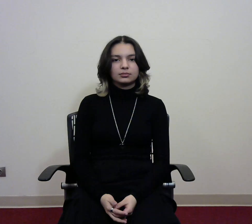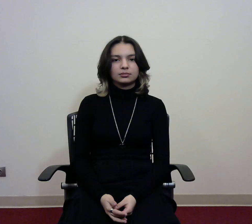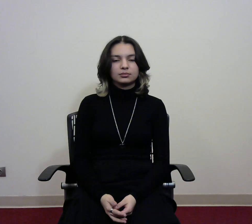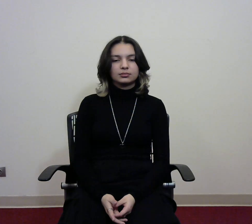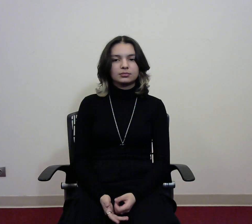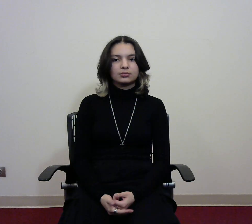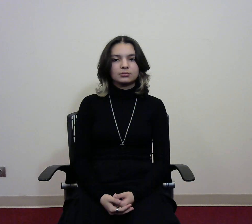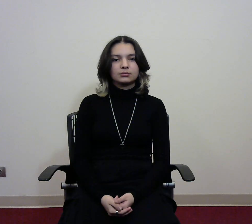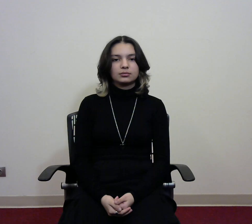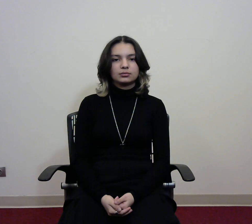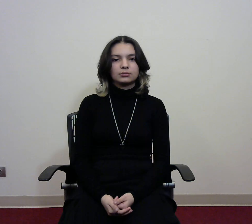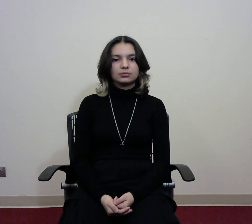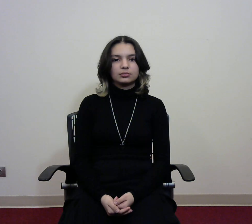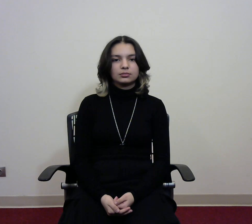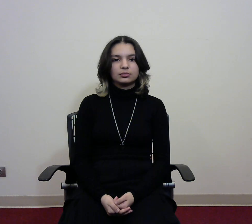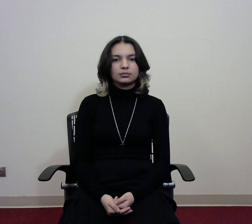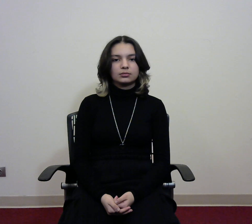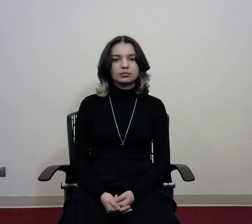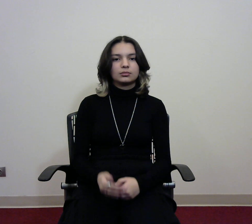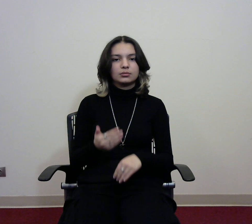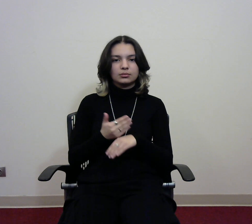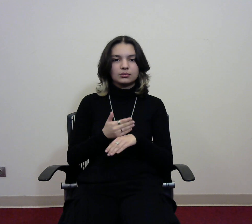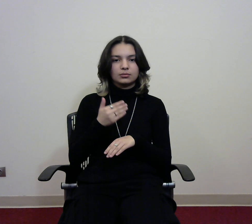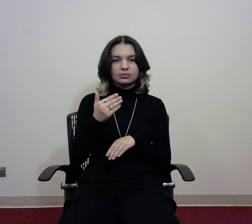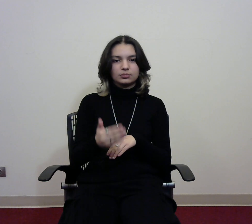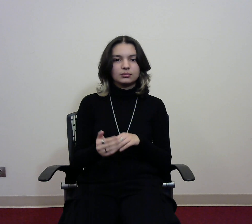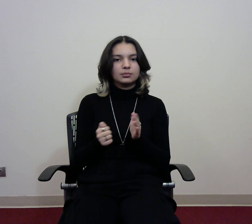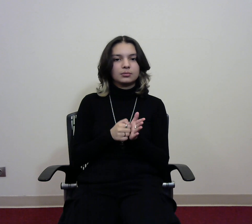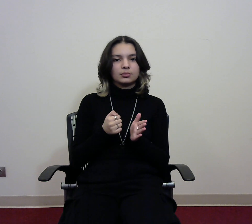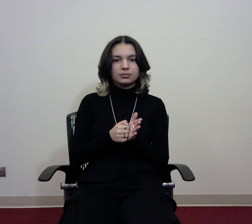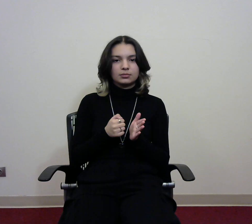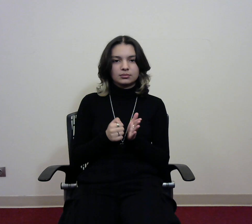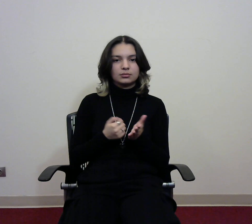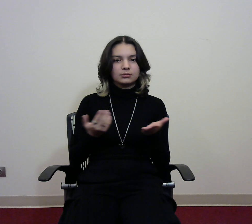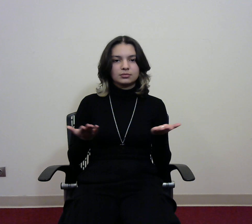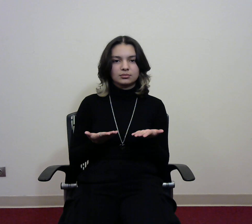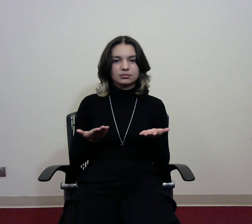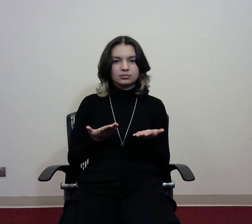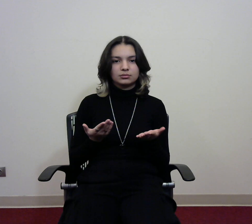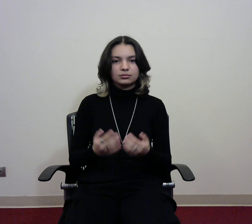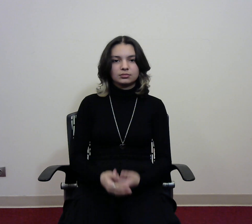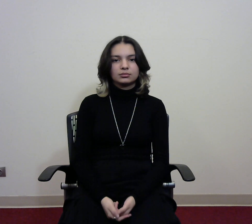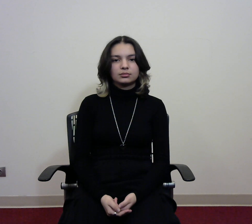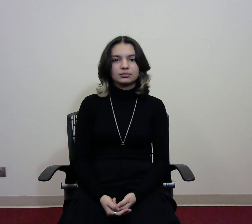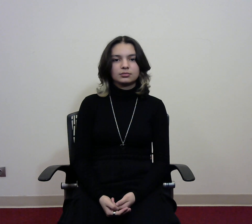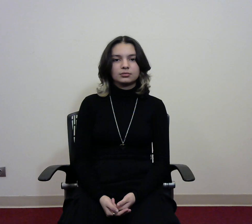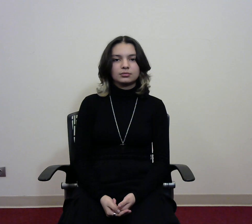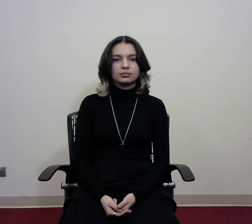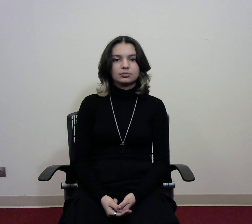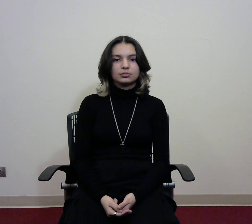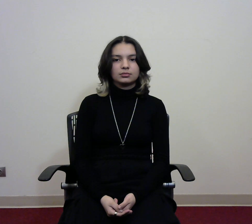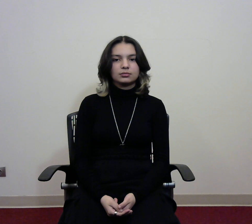Gecikməyinizin səbəbi nədir?